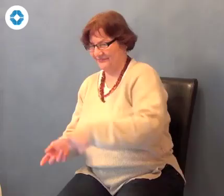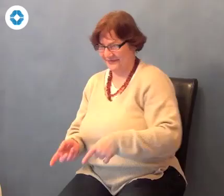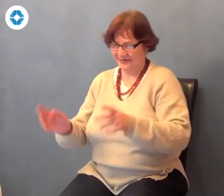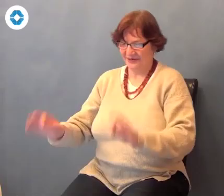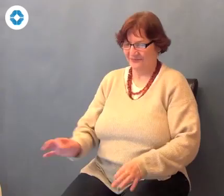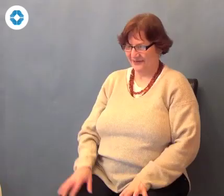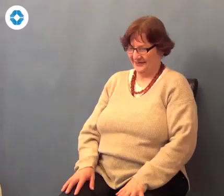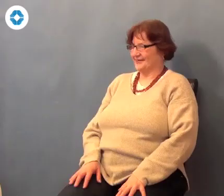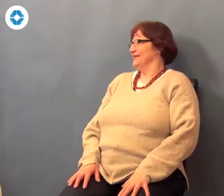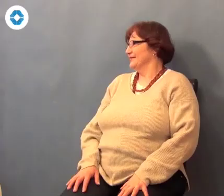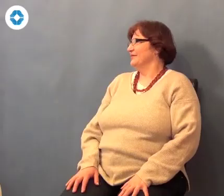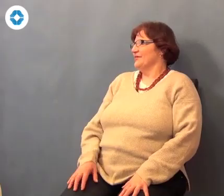Dobrze.